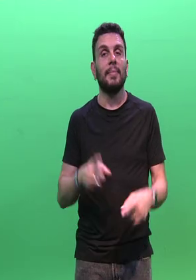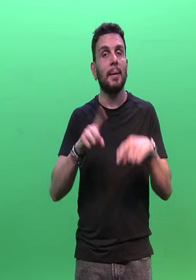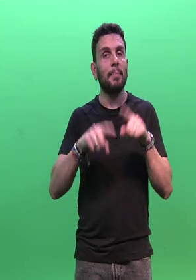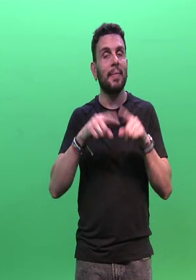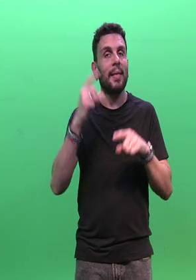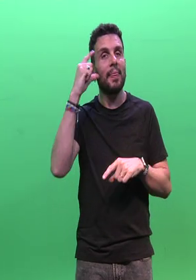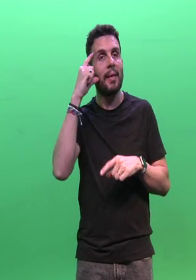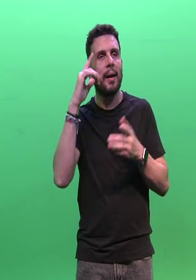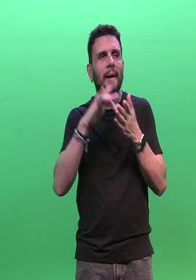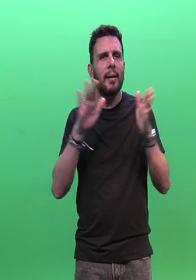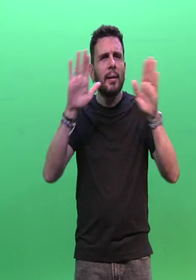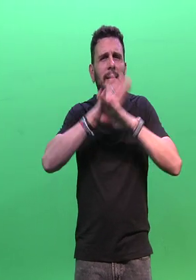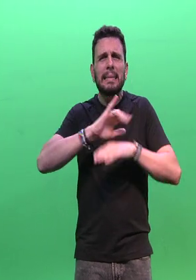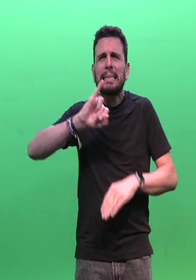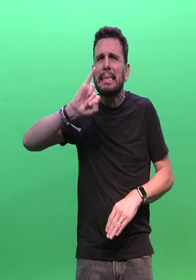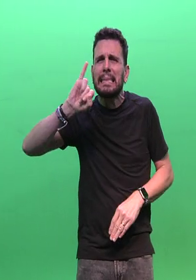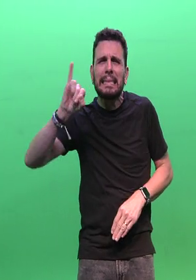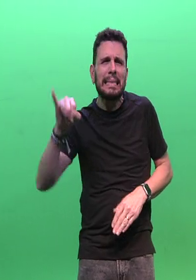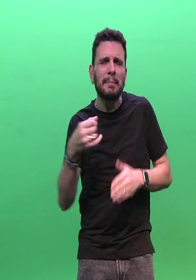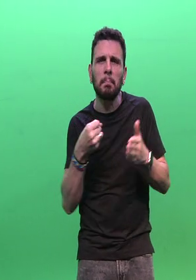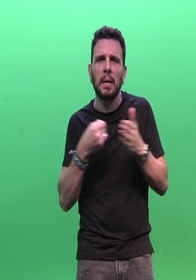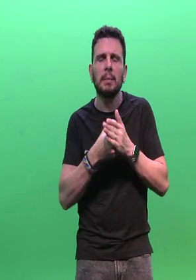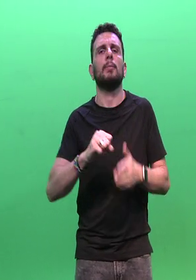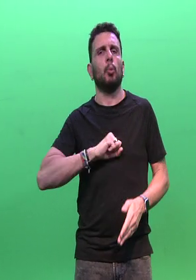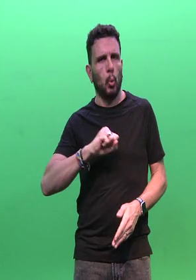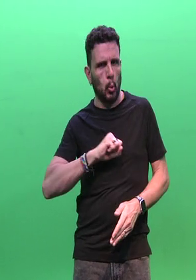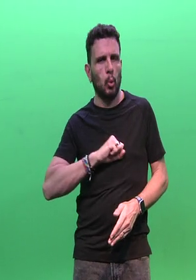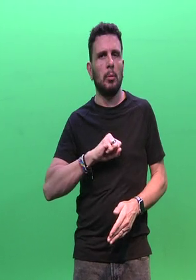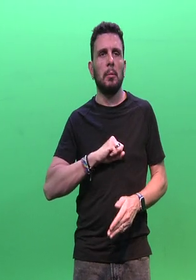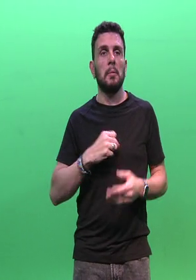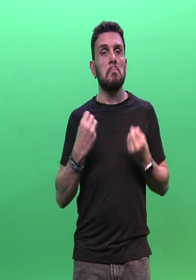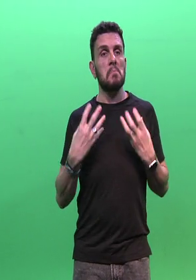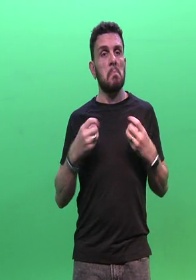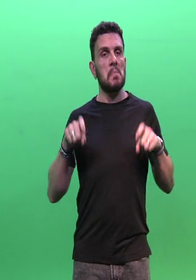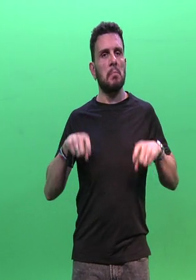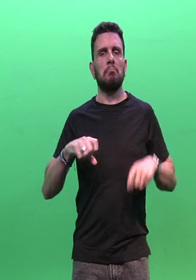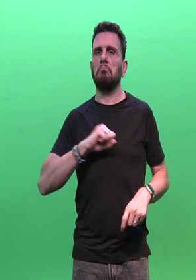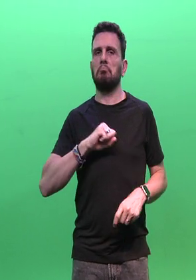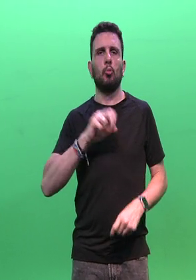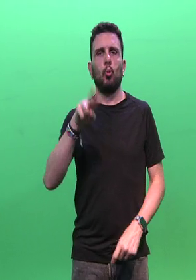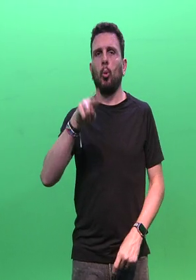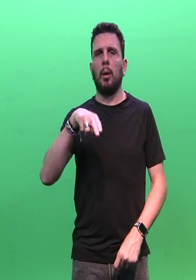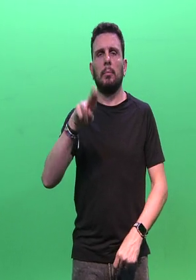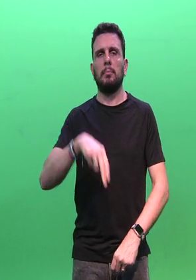Depèn del dia, si arriba la nit i estic molt cansat, sí que tinc tos. Si estic bé i he descansat, no tinc tos mai.